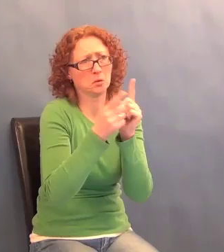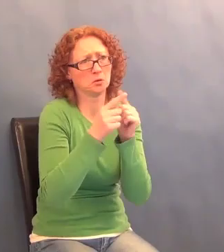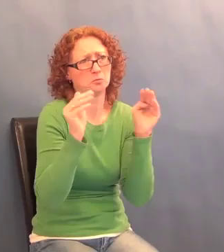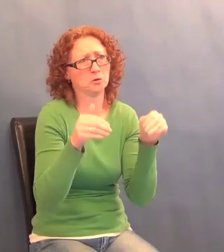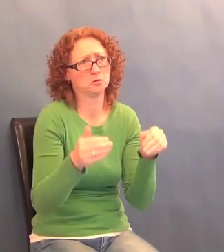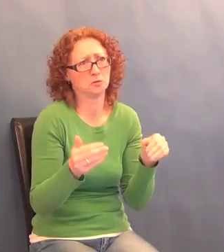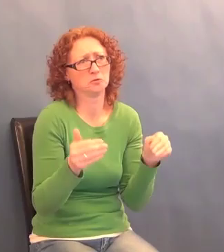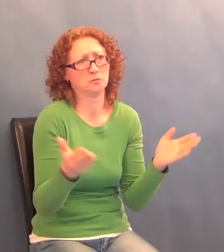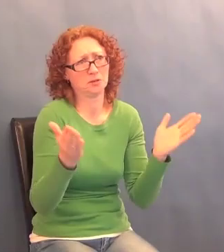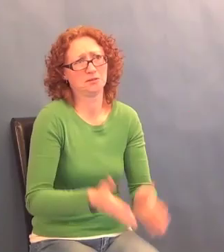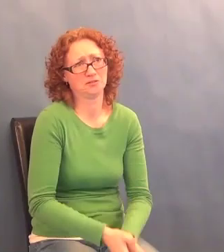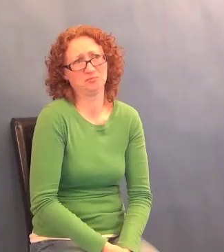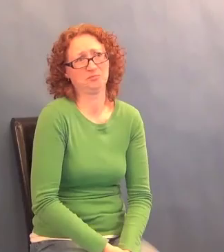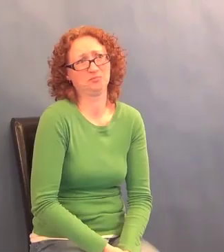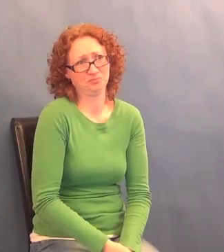Możemy się spotkać.